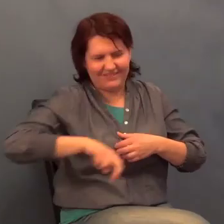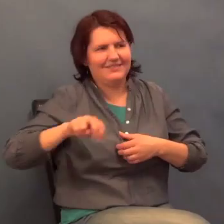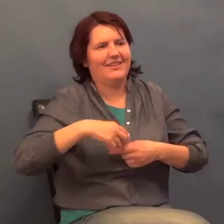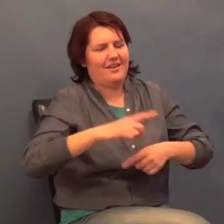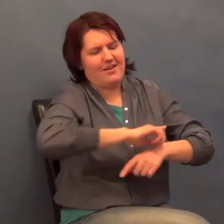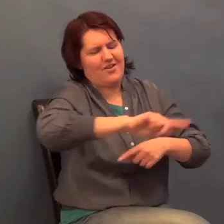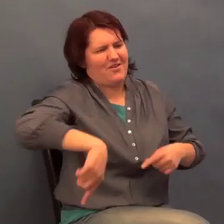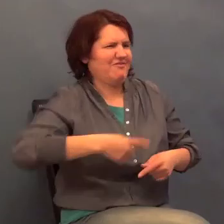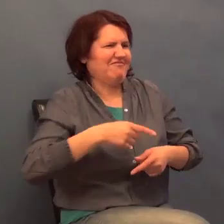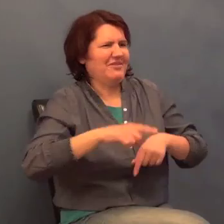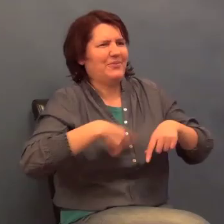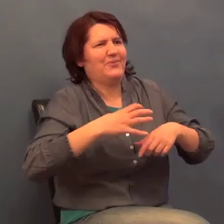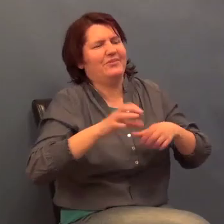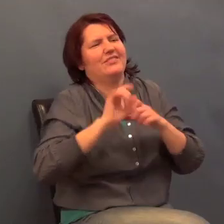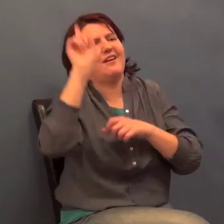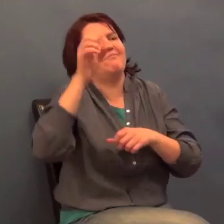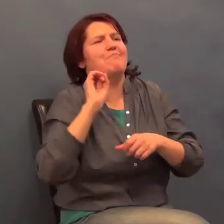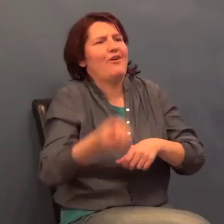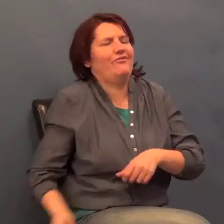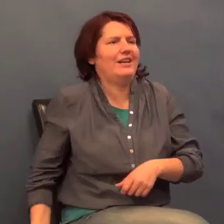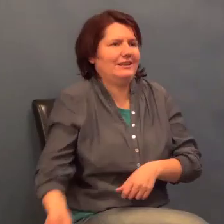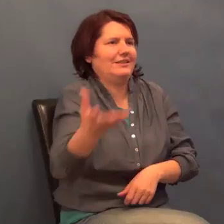Taką kulę jak do kręgli.